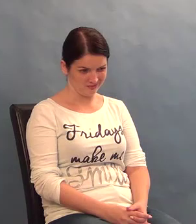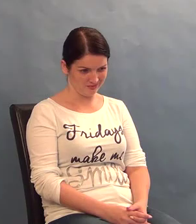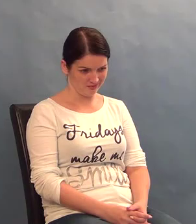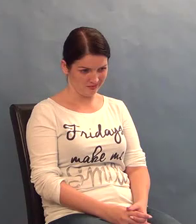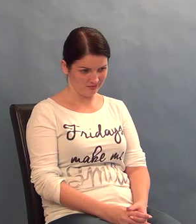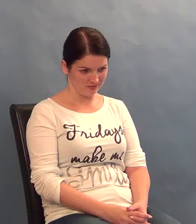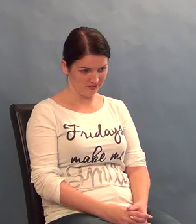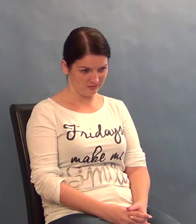Jeszcze trzeci raz.